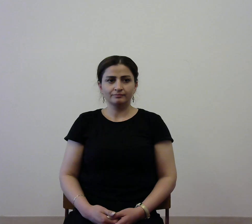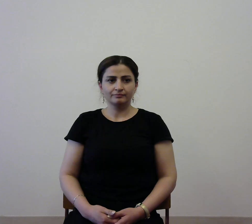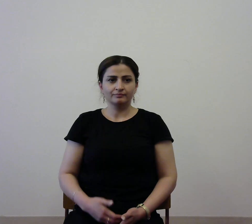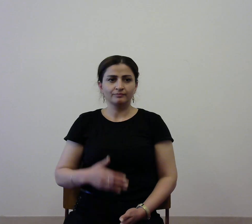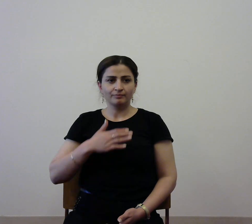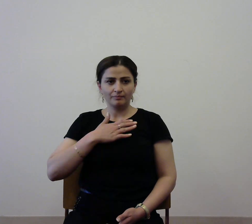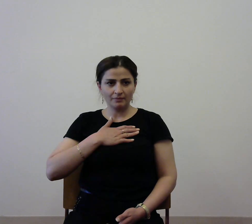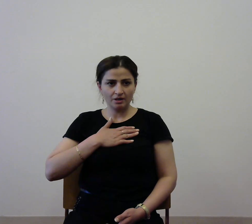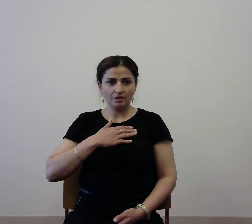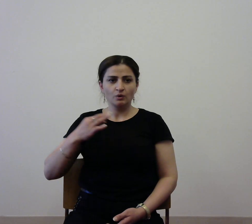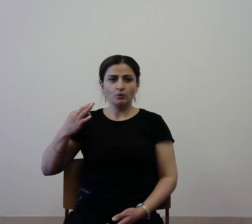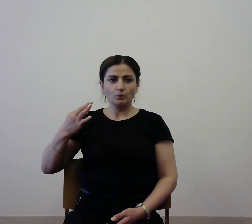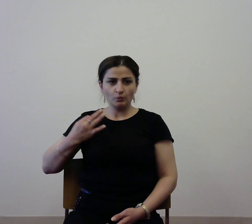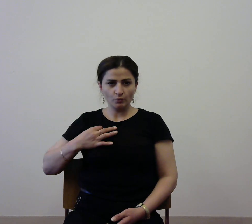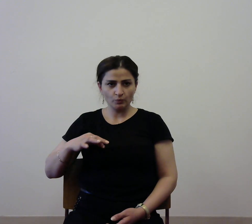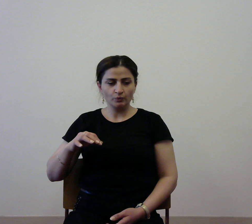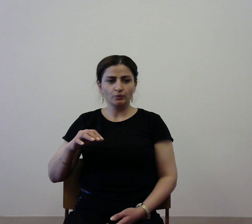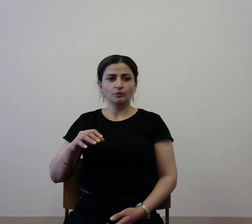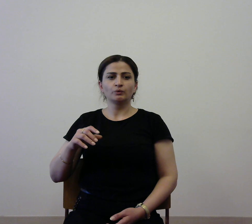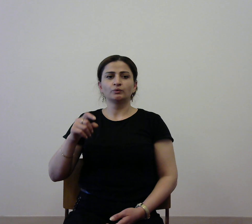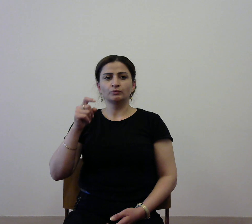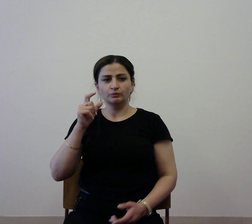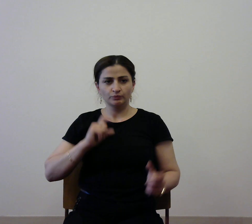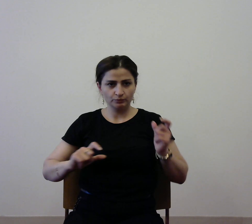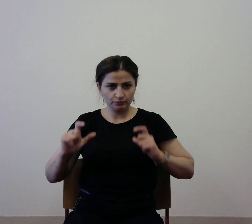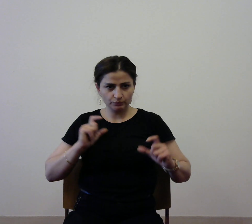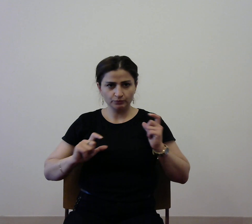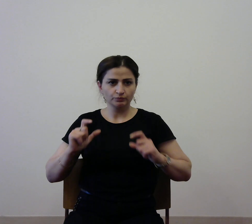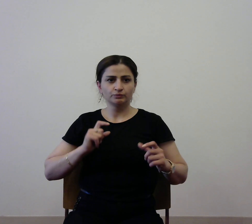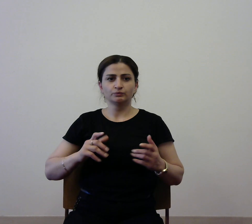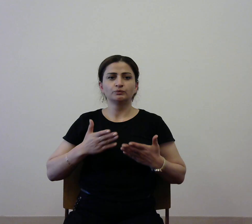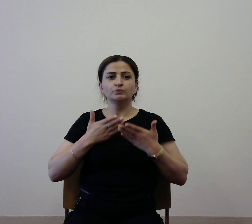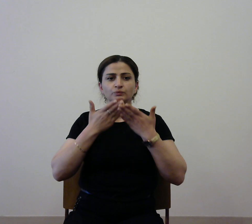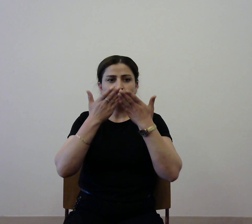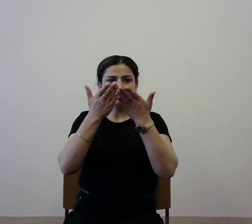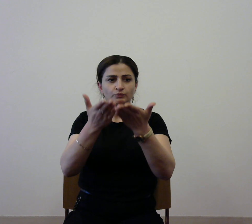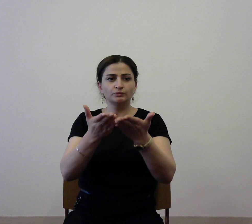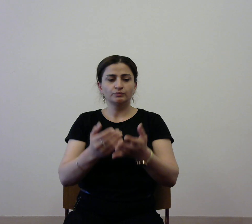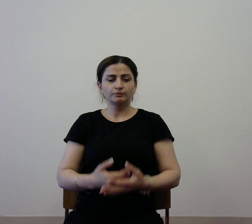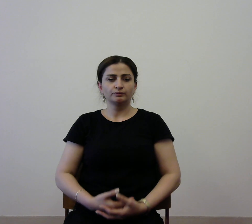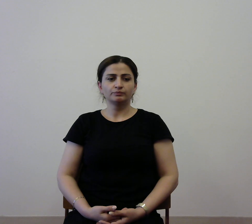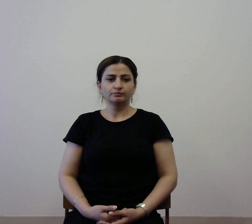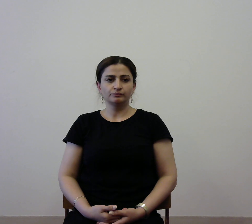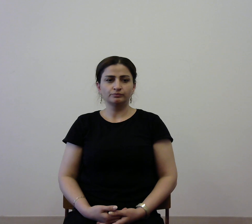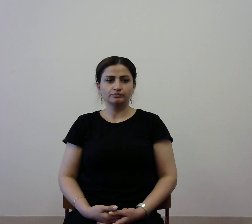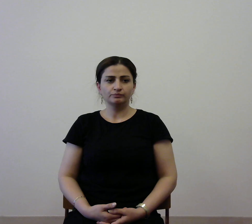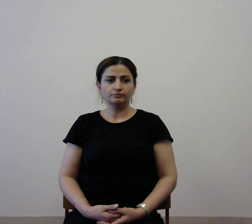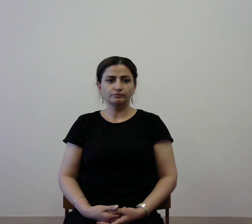Mənim oğlum universitetdə oxuyur